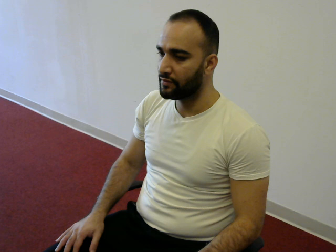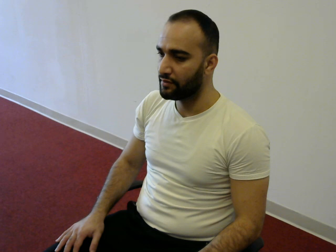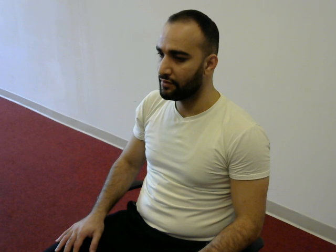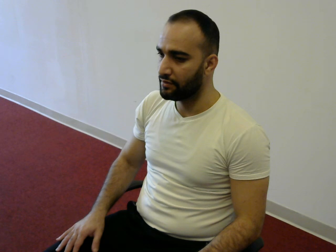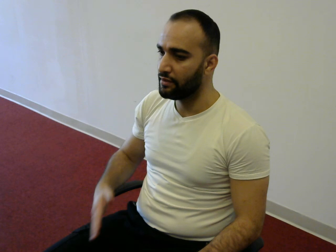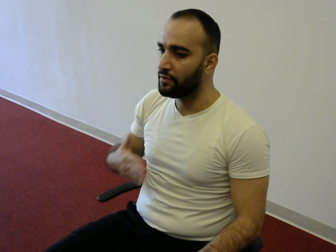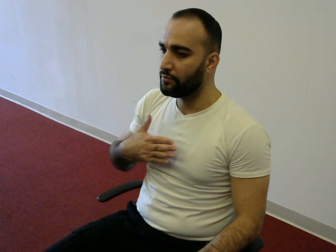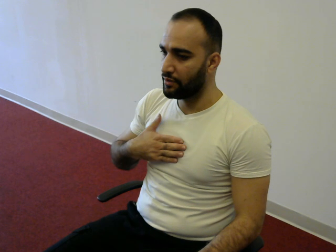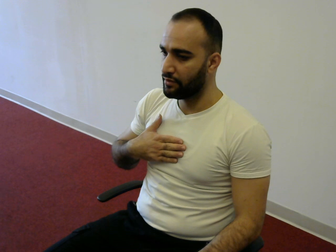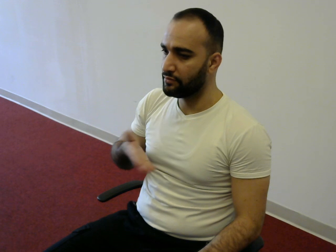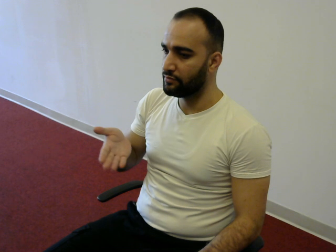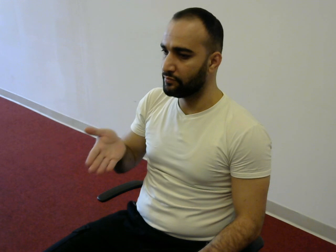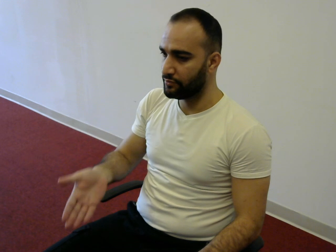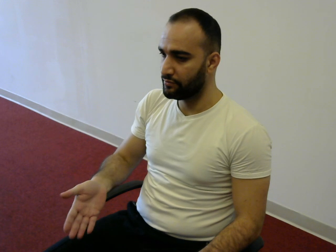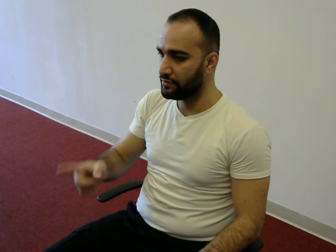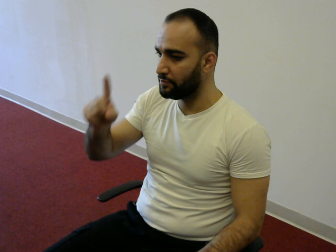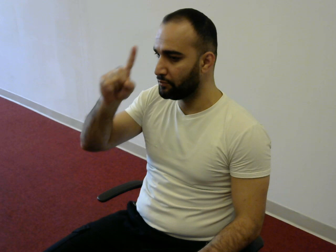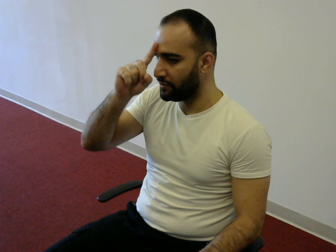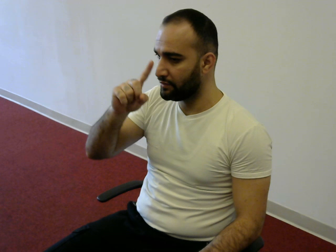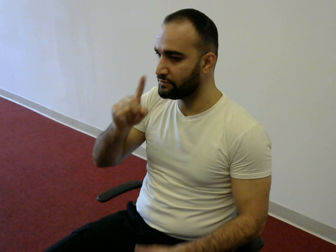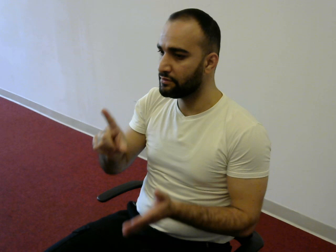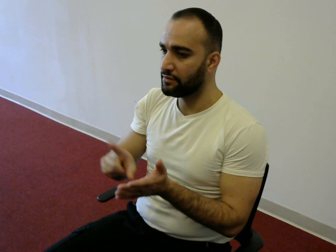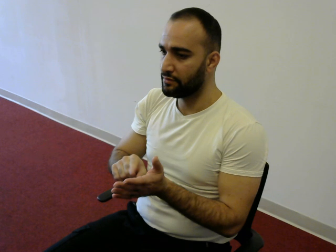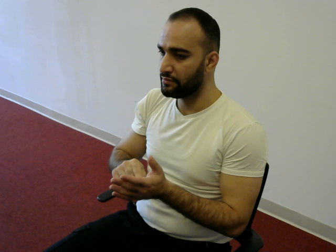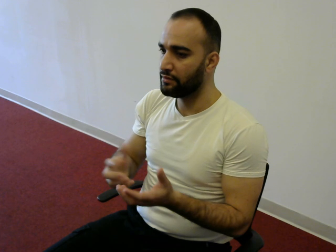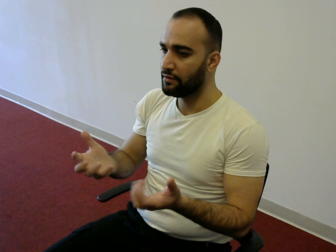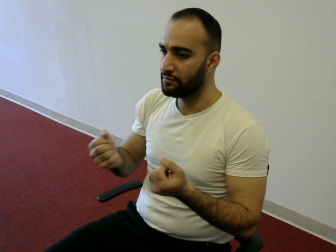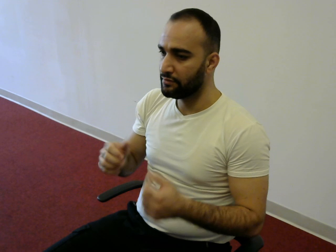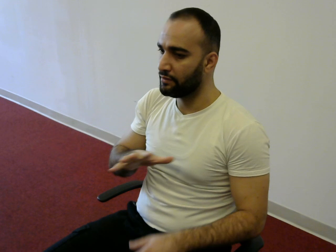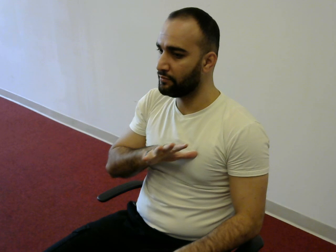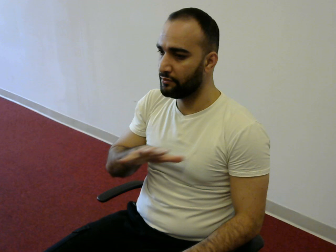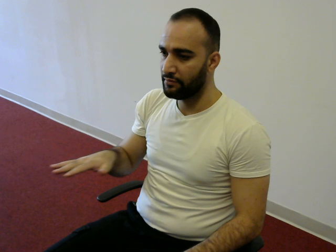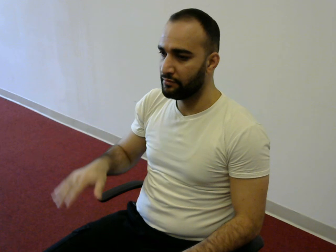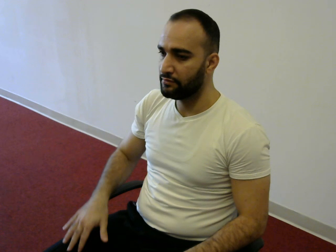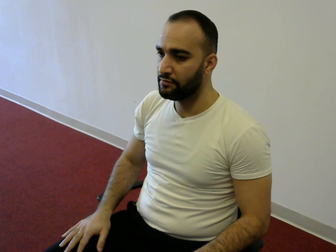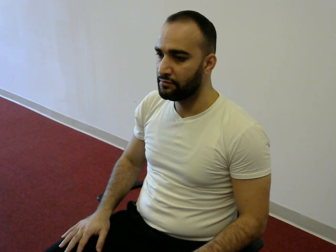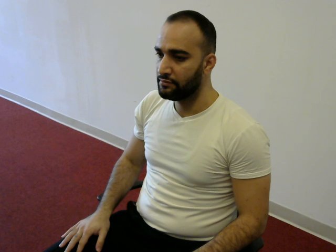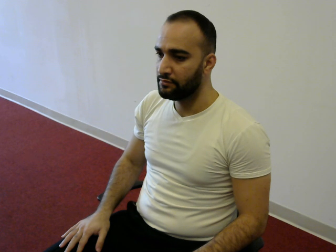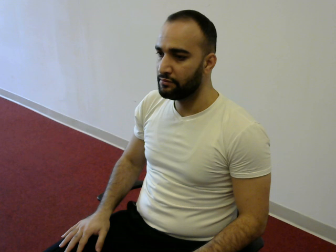Mən bu ay pensiya almamışam